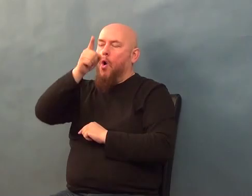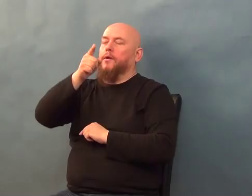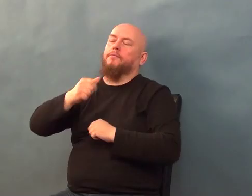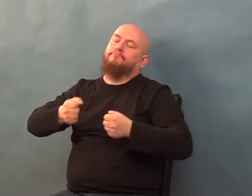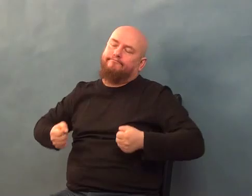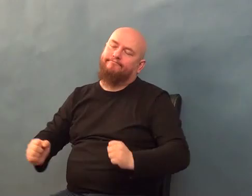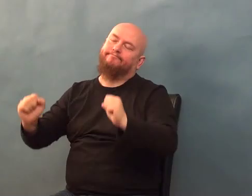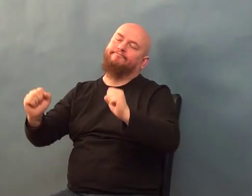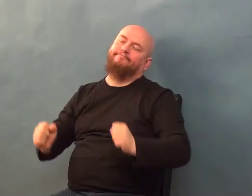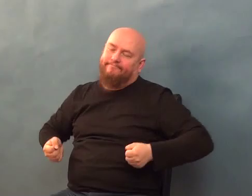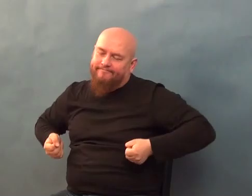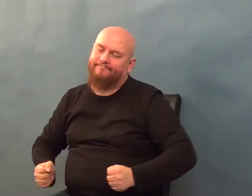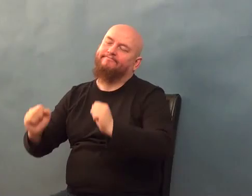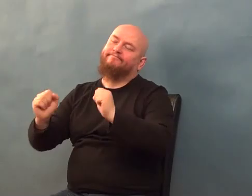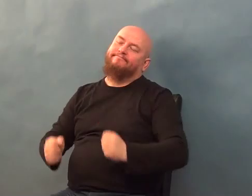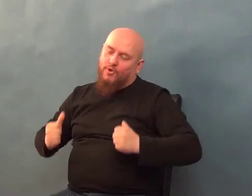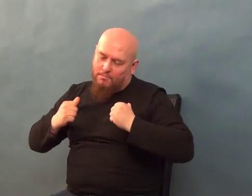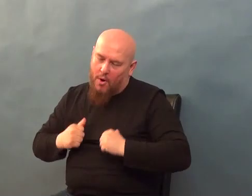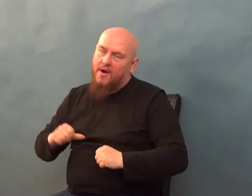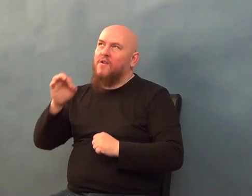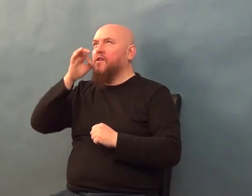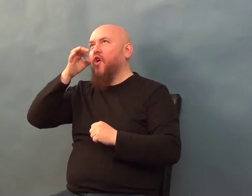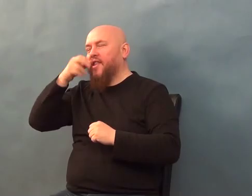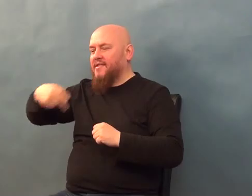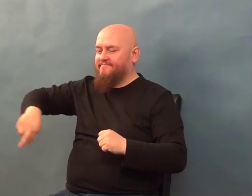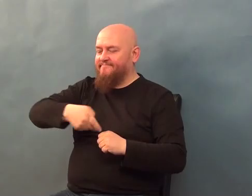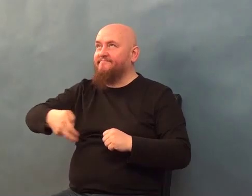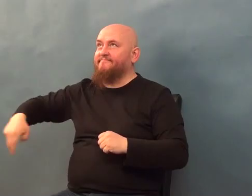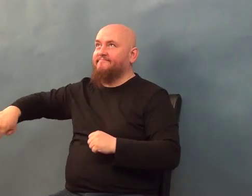Kurczątko huśta się spokojnie na huśtawce, a kot niespokojnie krąży na dole.